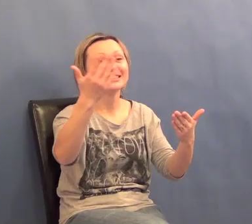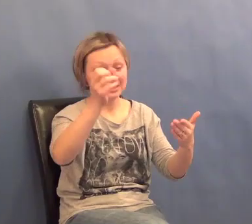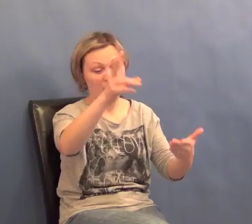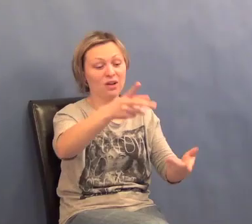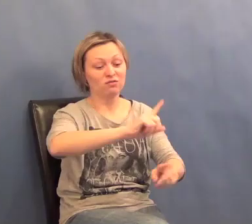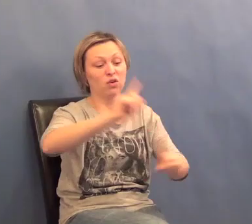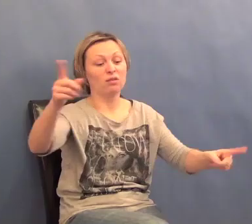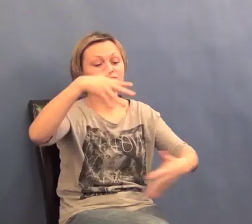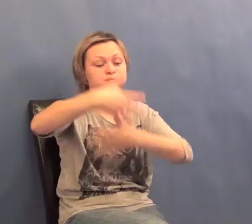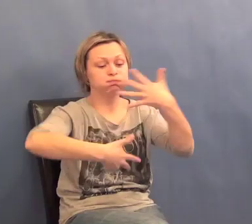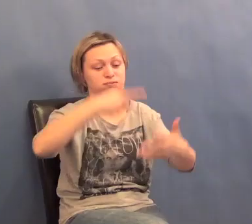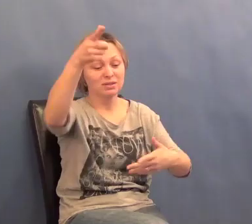Tak, nie wolno uprawiać tam seksu.